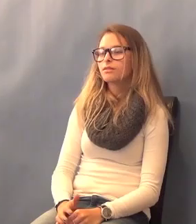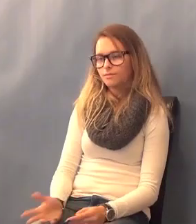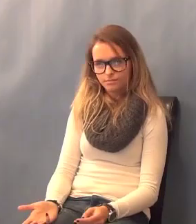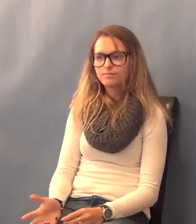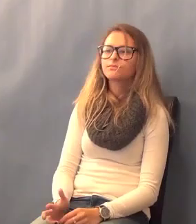No tak.